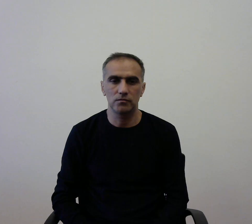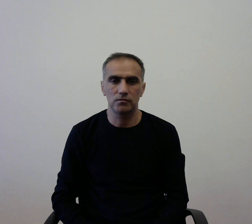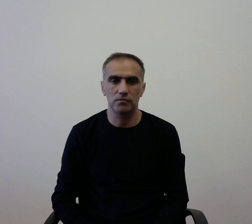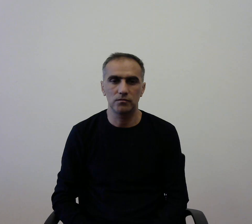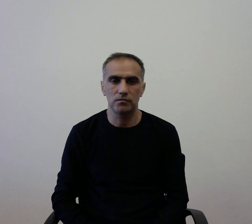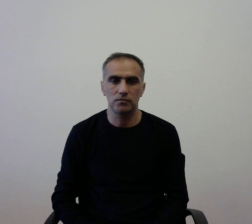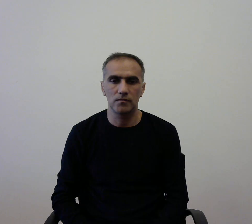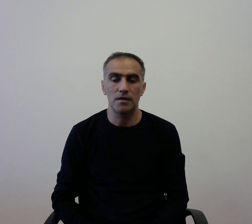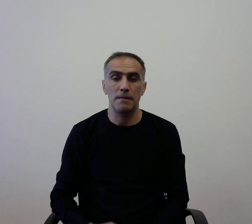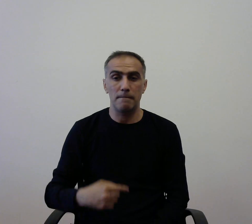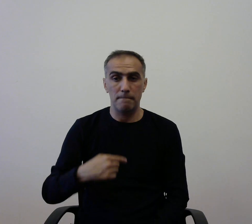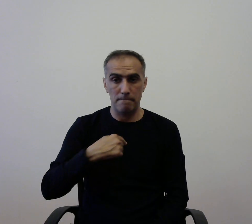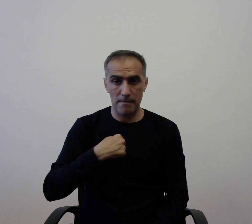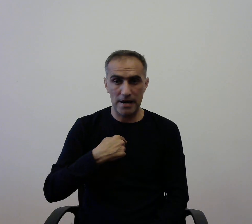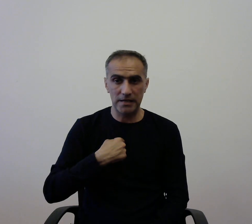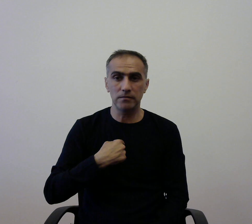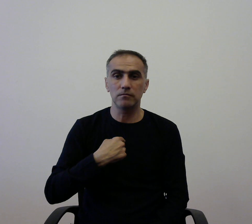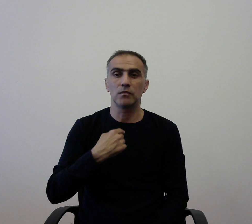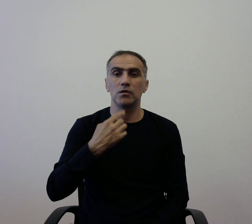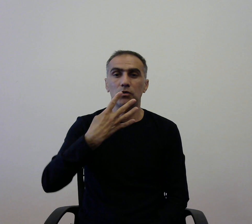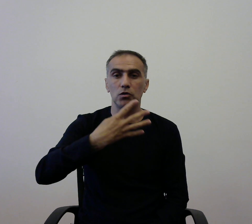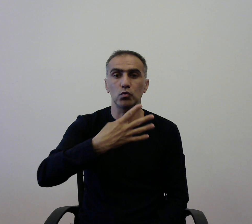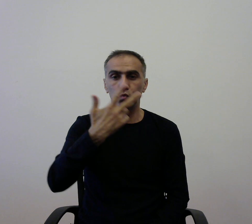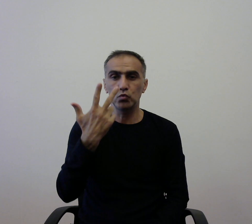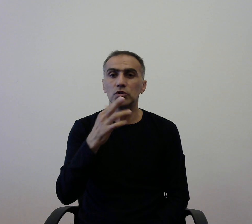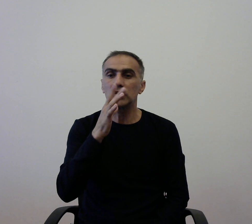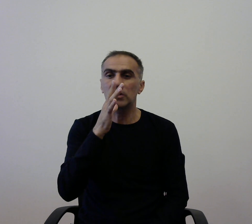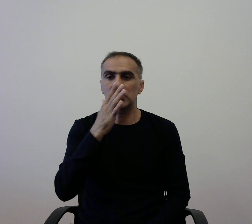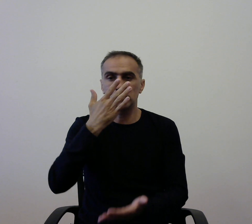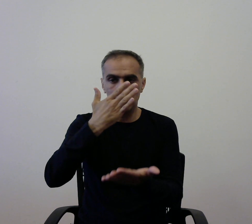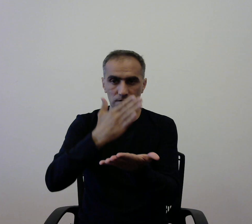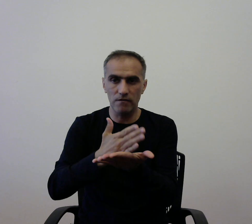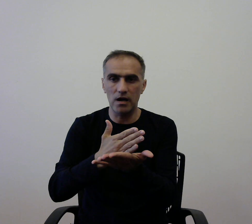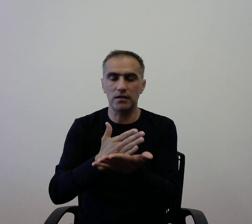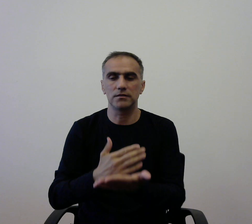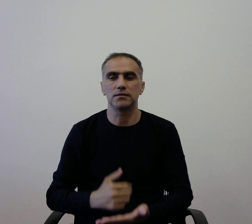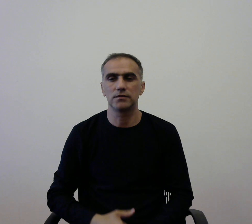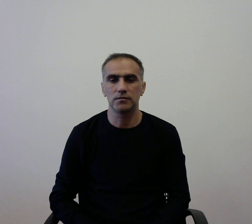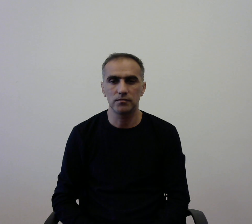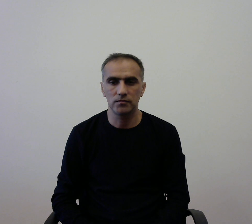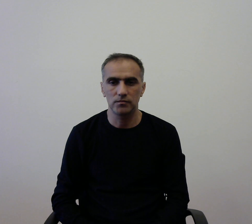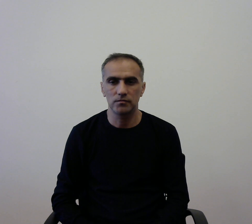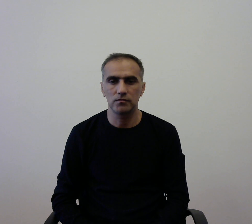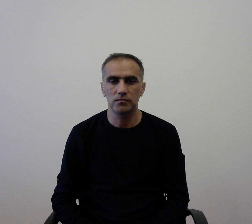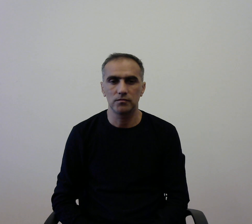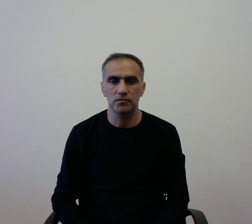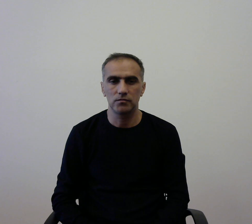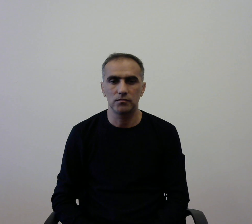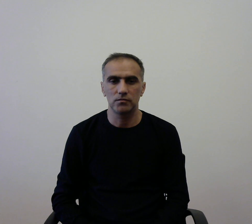Mənim 43 yaşım var